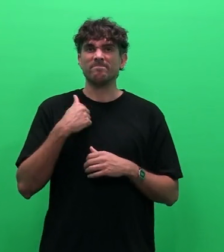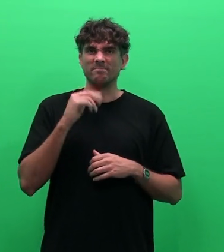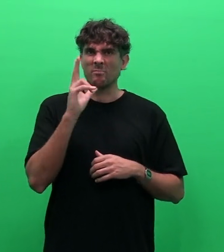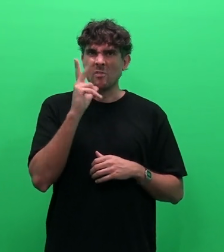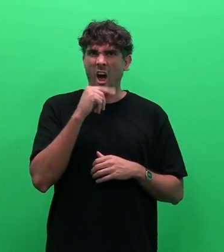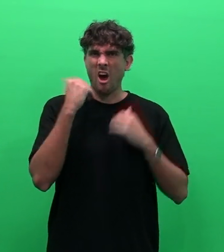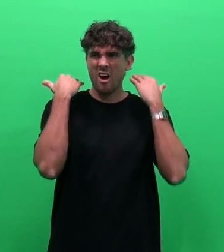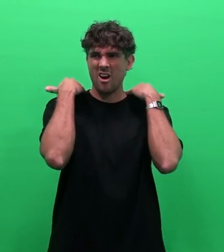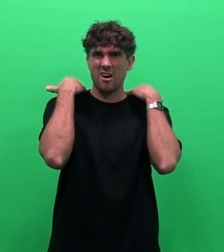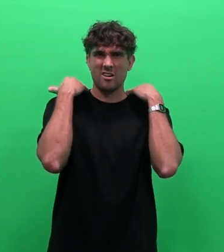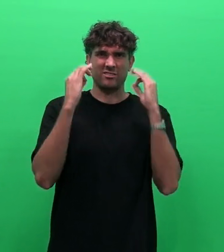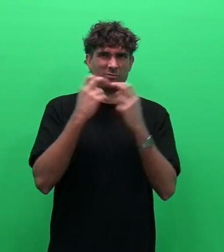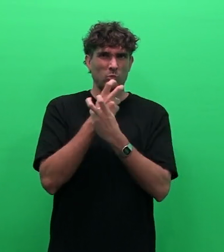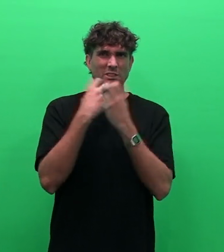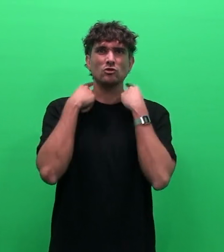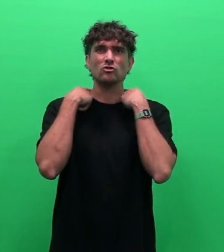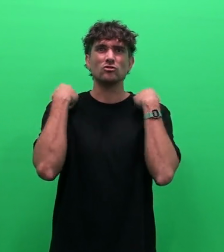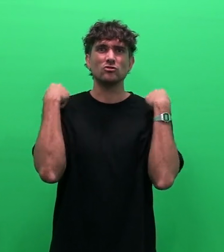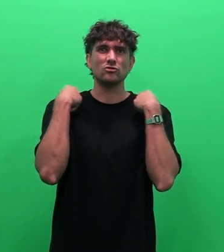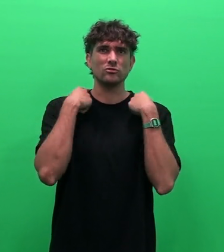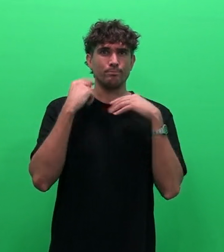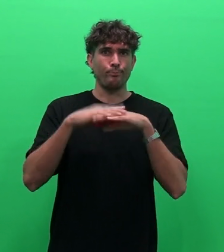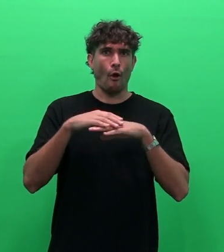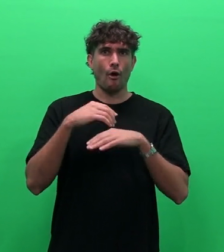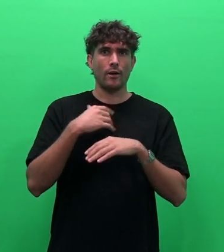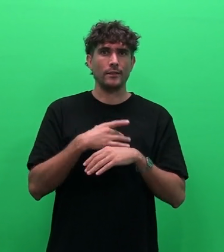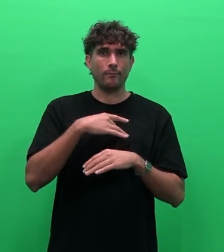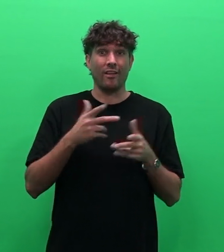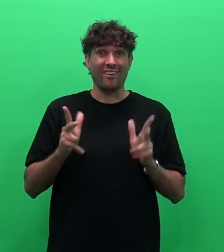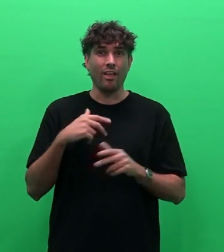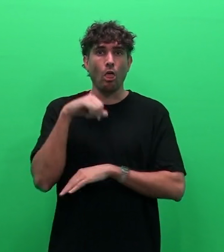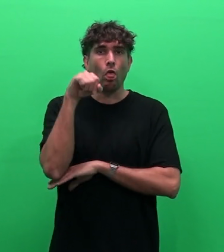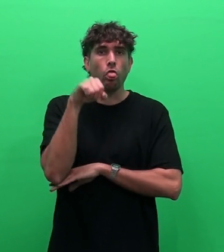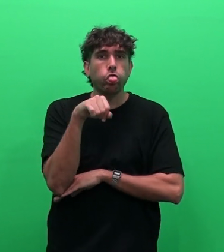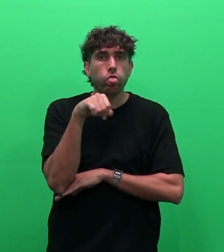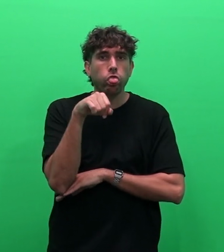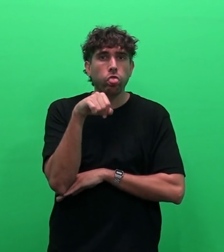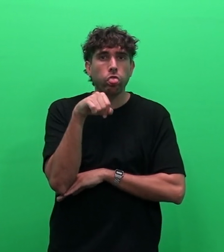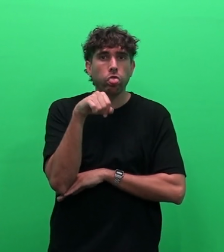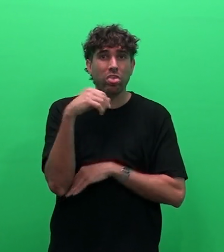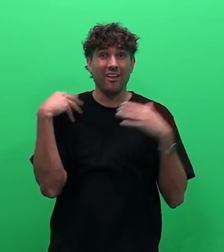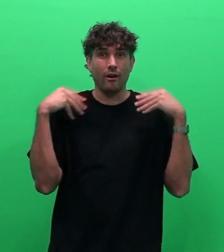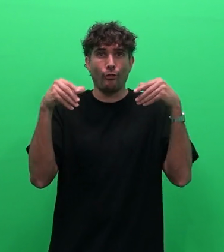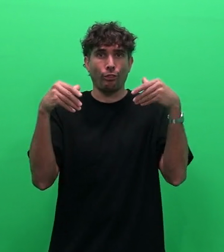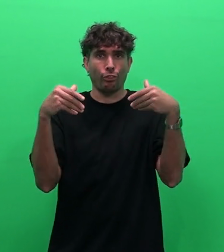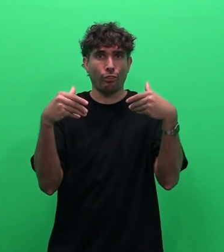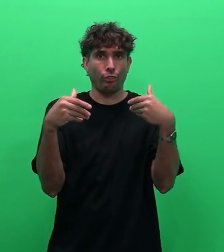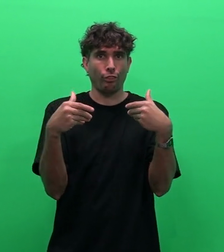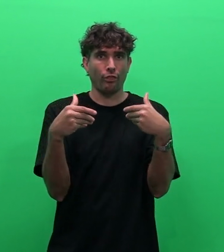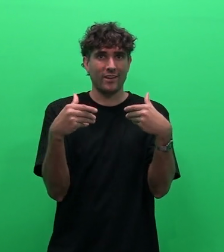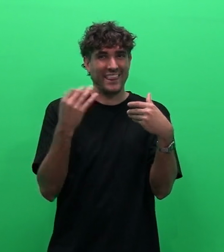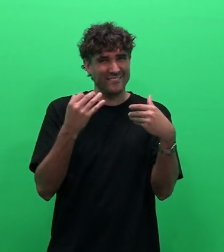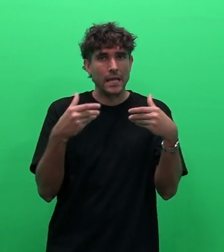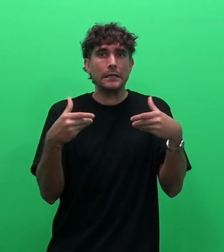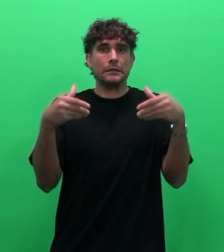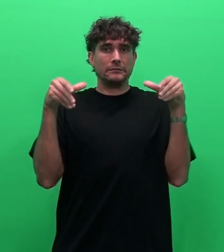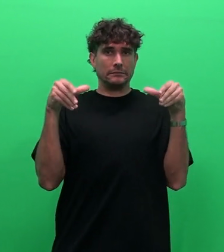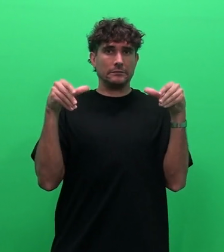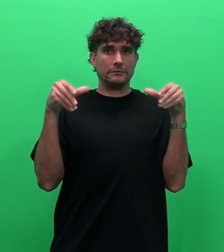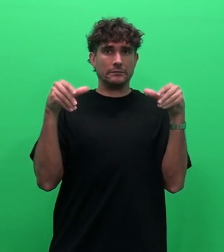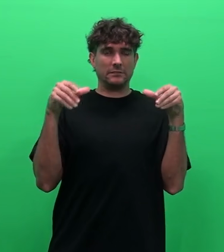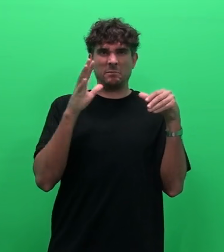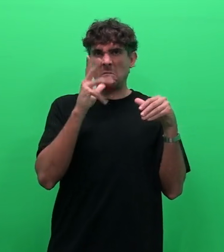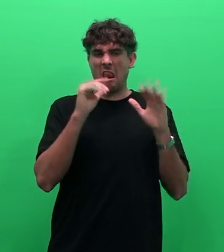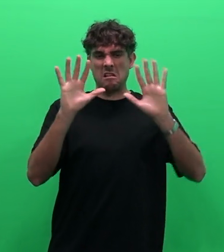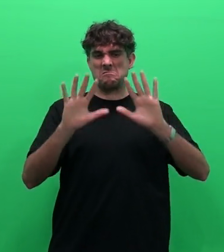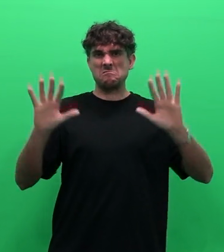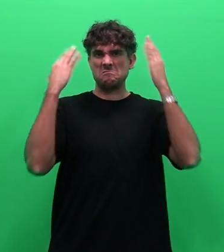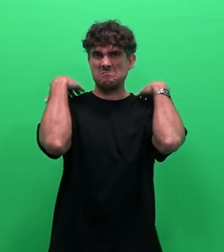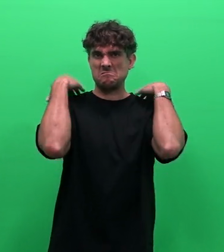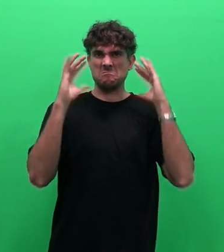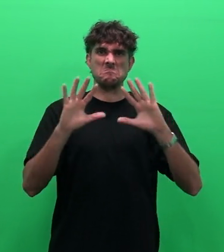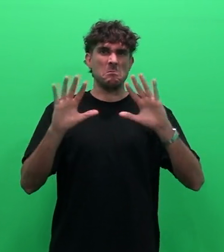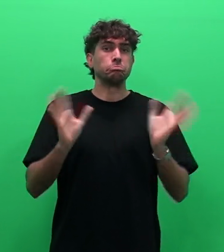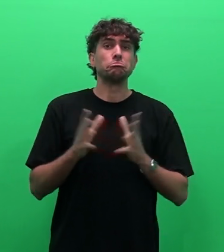Em fa mal la zona de les espatlles, els ossos que hi ha aquí, perquè quan estic assegut estic massa encorbat i les espatlles també es van encorbant, les he de tornar a posar rectes, i em fa mal aquesta zona, res més.